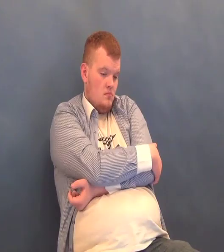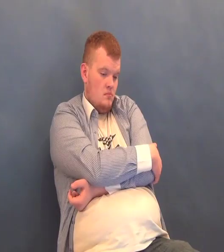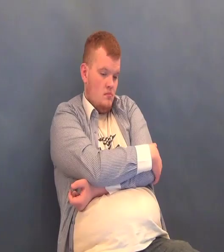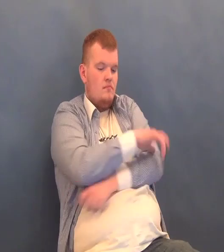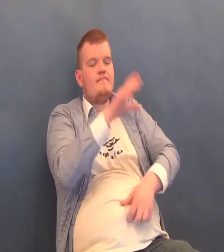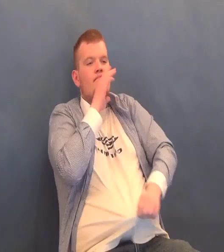To chyba.